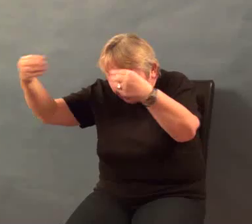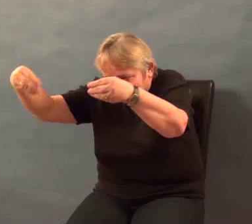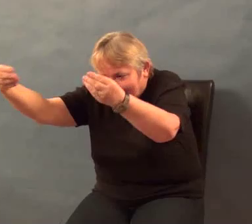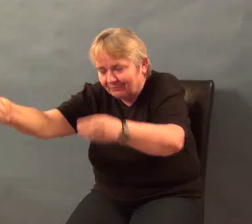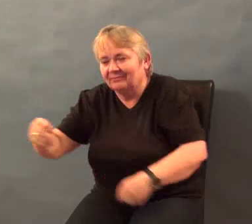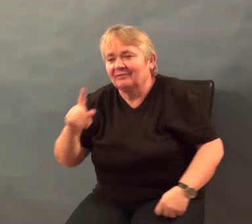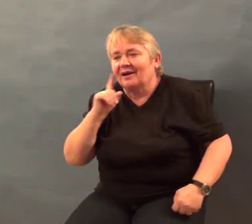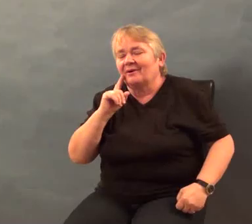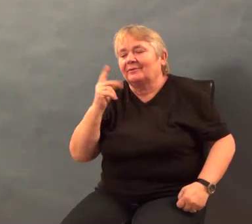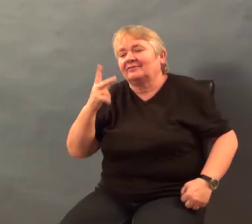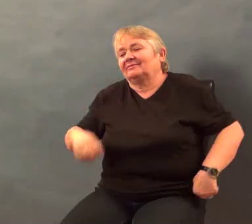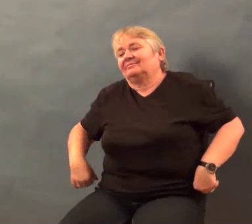Trzech chłopaków stoi, są podparci pod boki i przyglądają mu się.